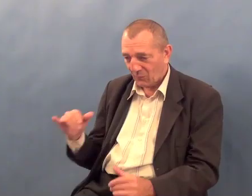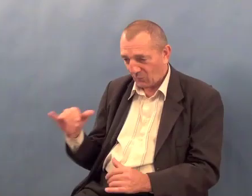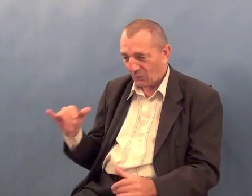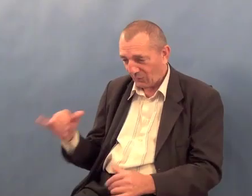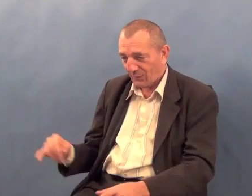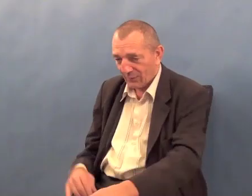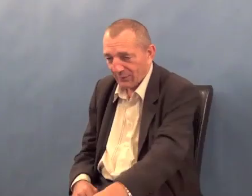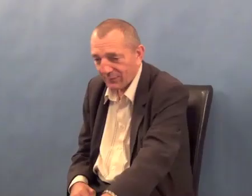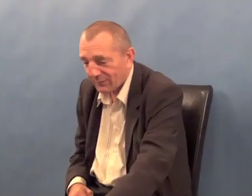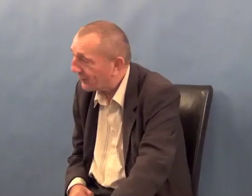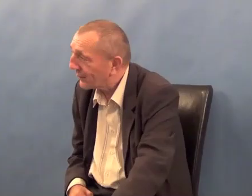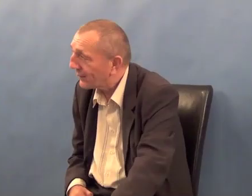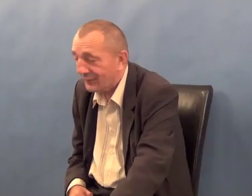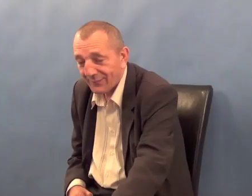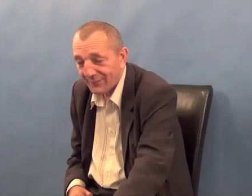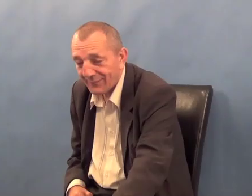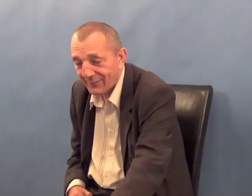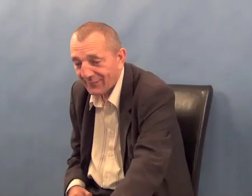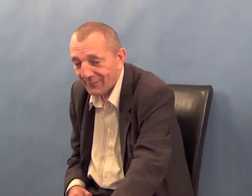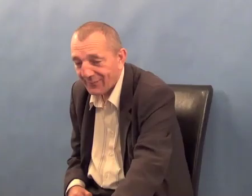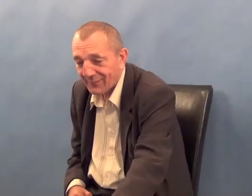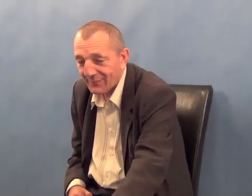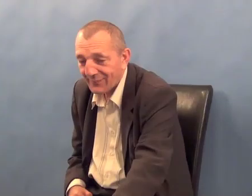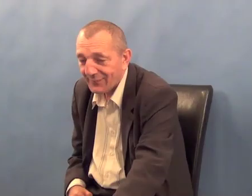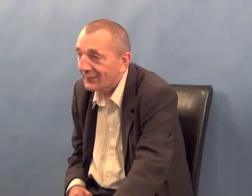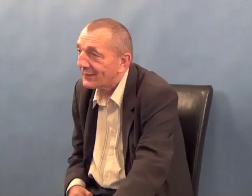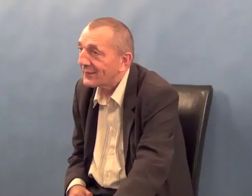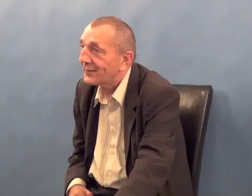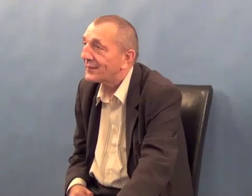Krzyczy...